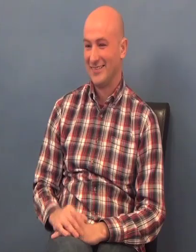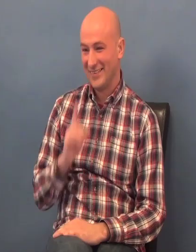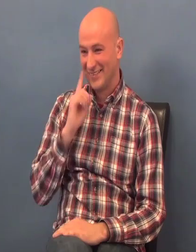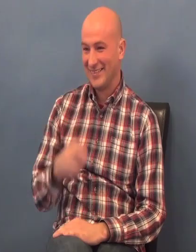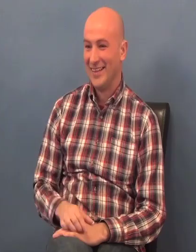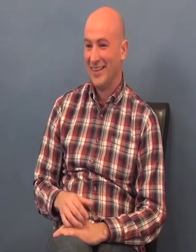Prawda.